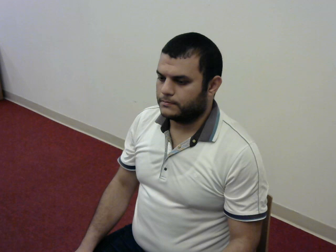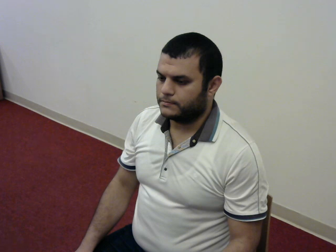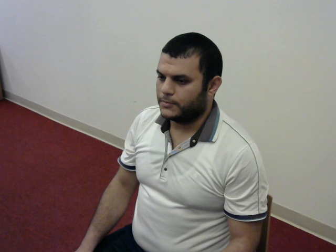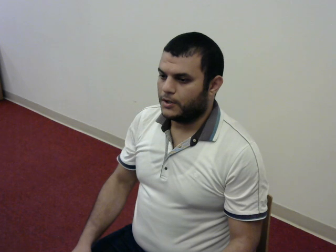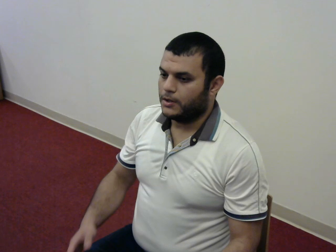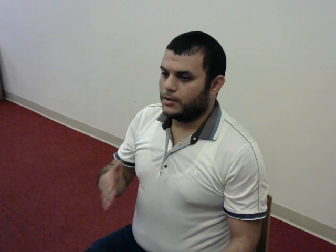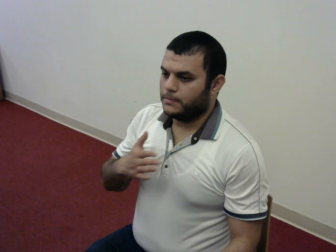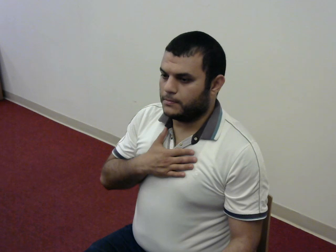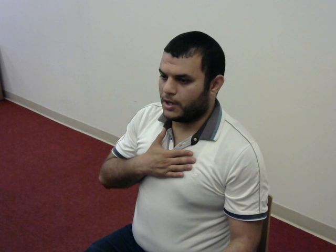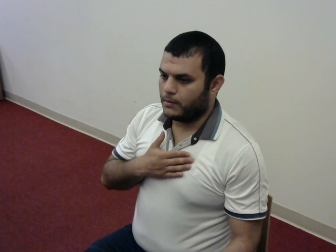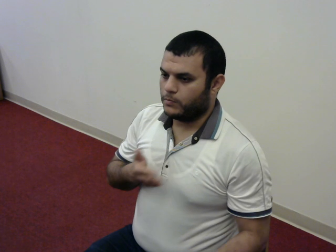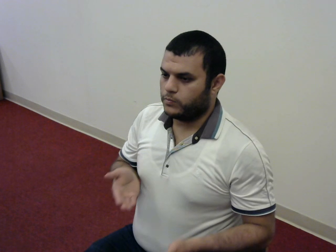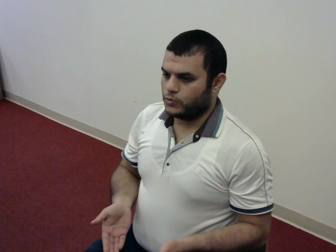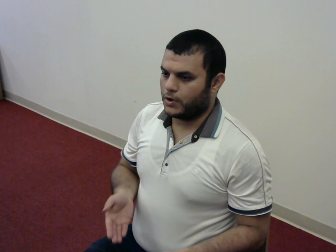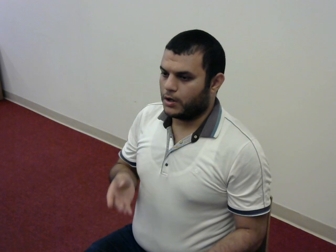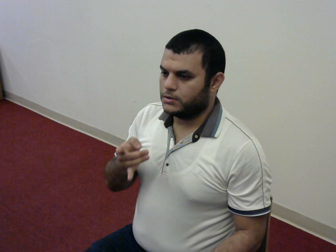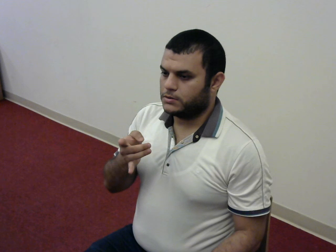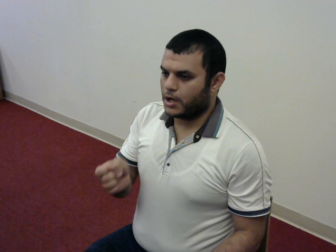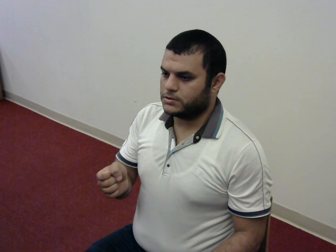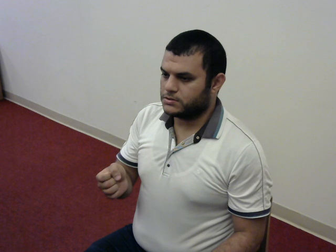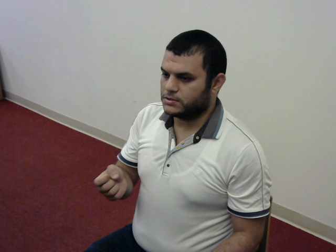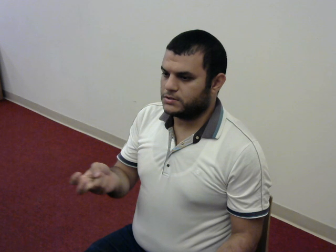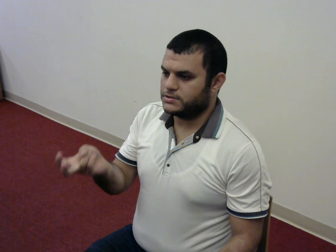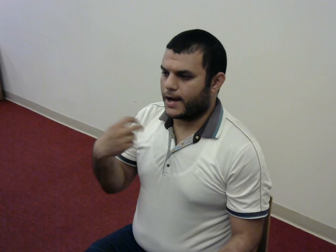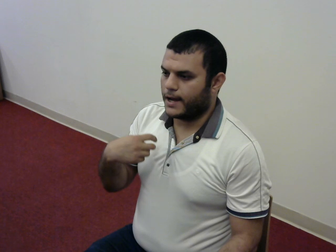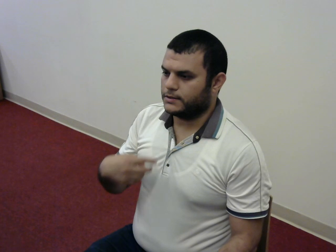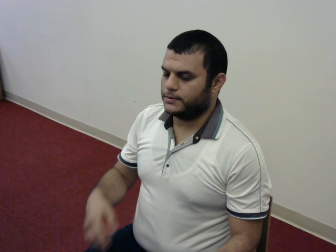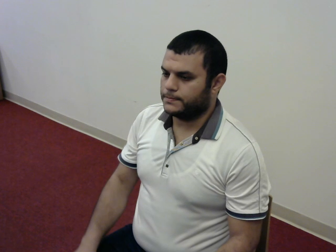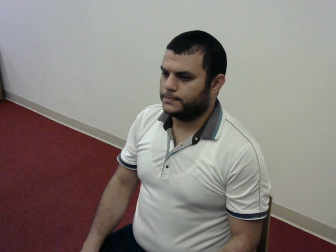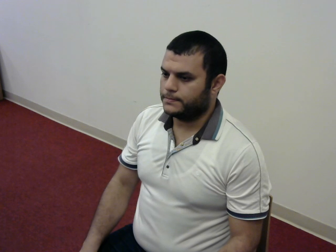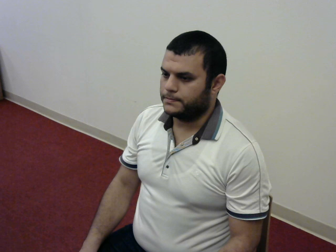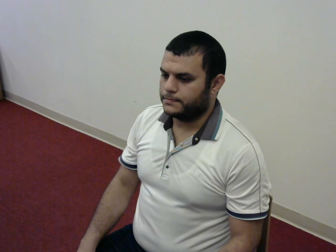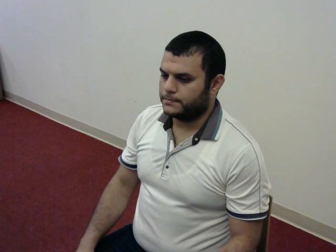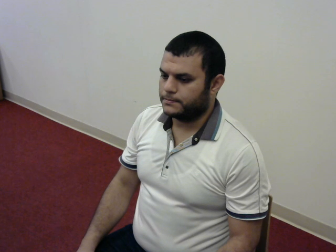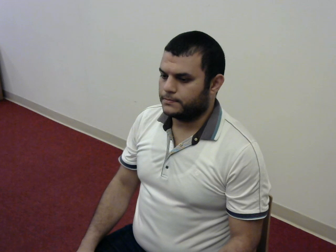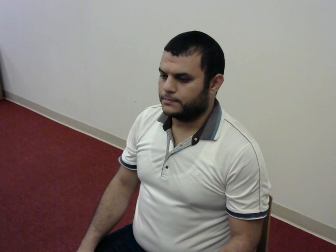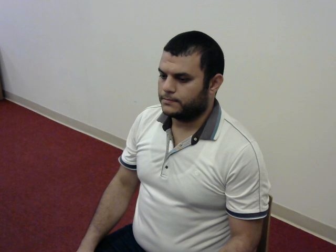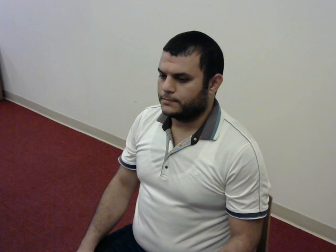Mən bura taksidə gəldim